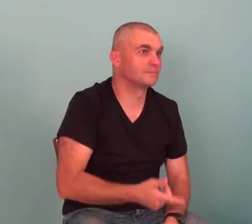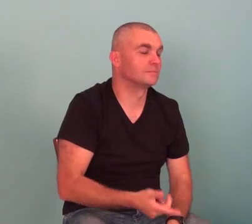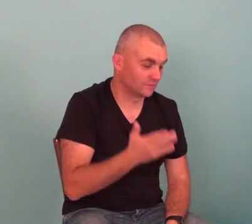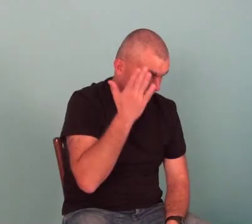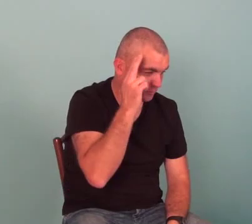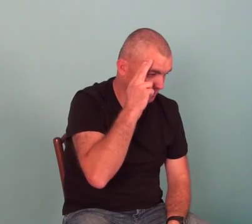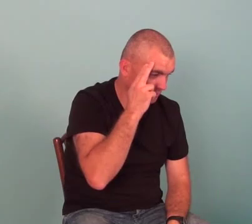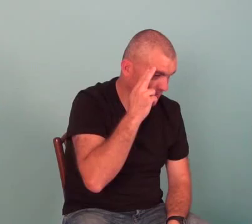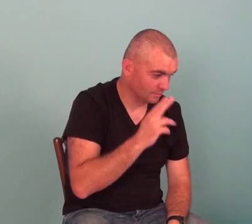Wiem, rozumiem.